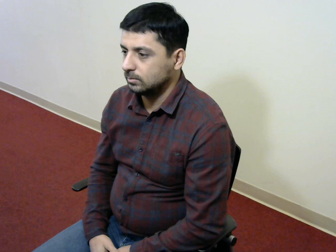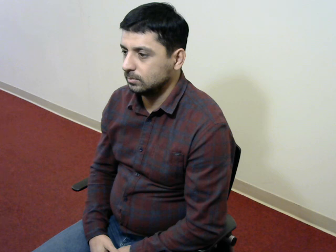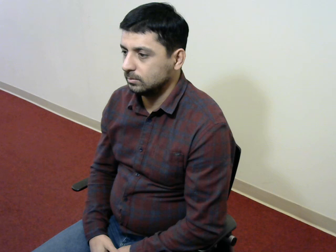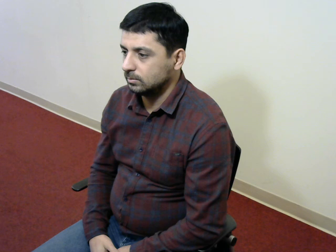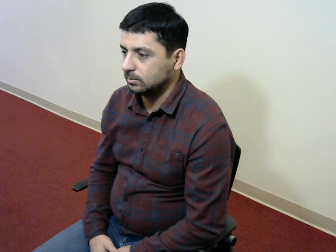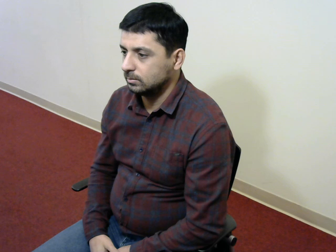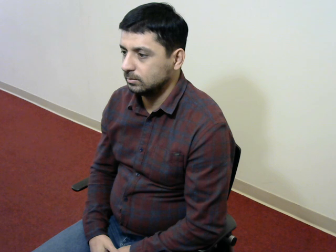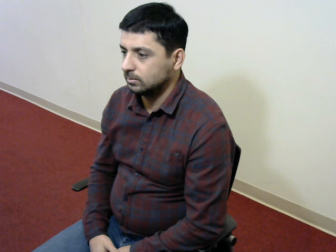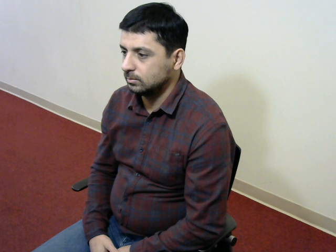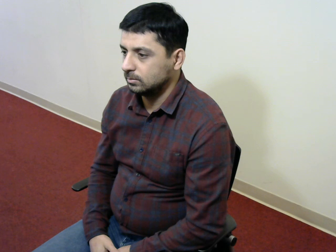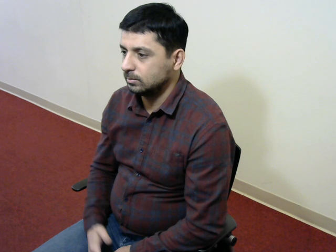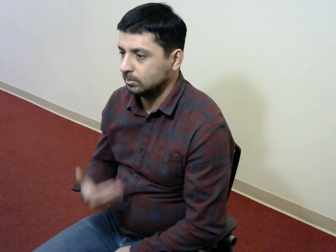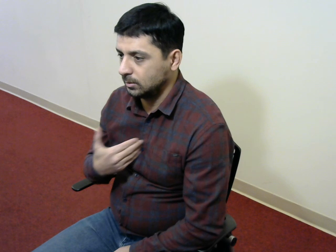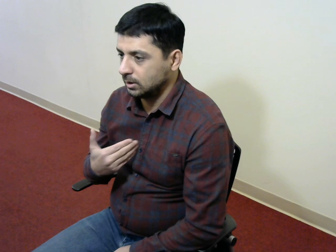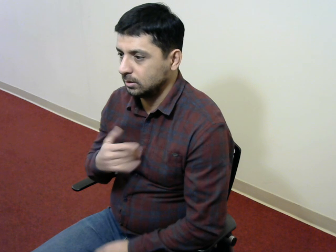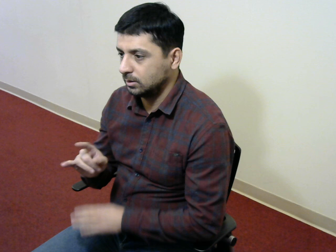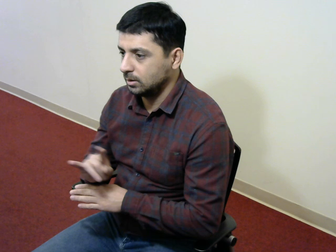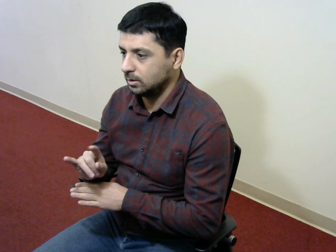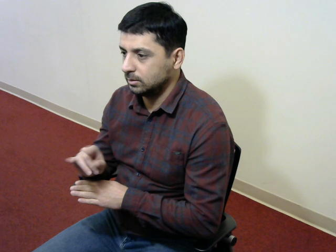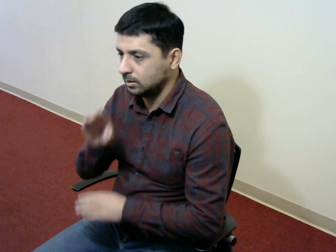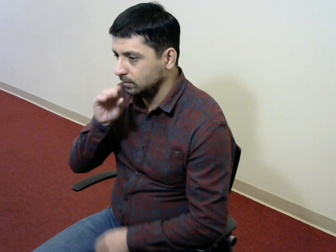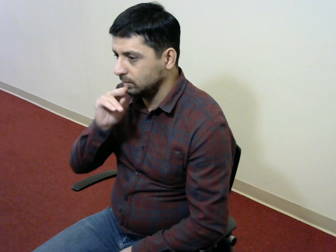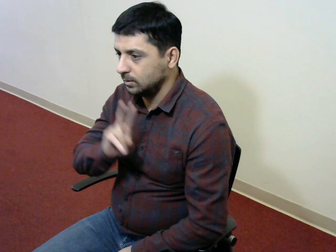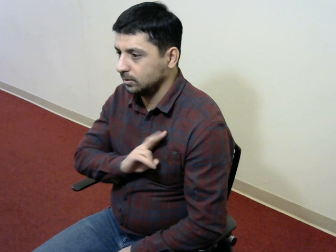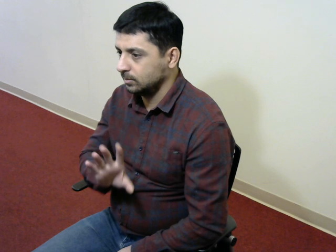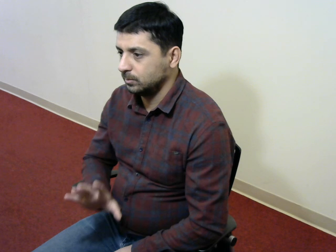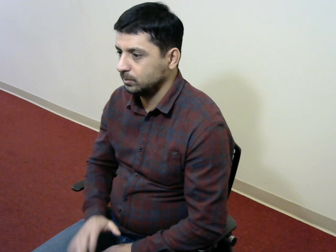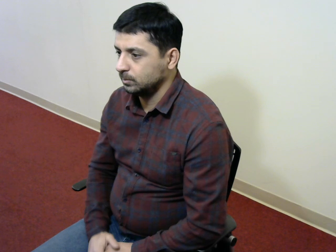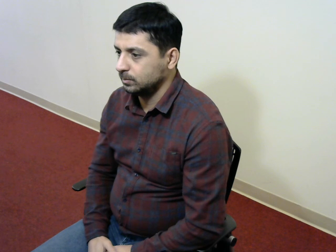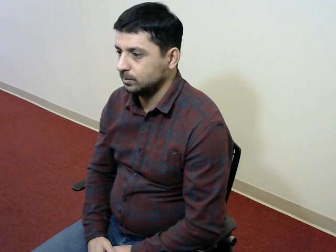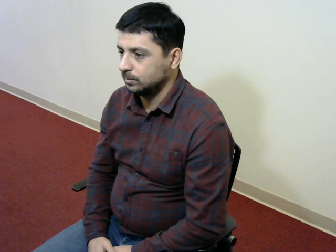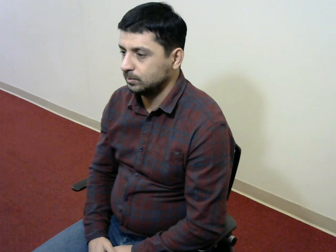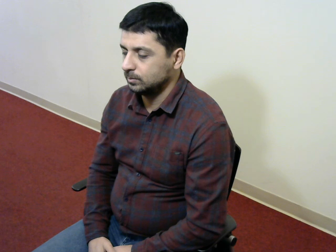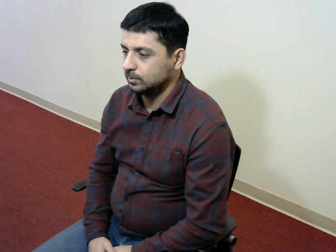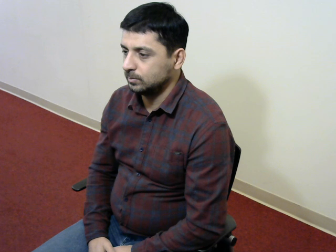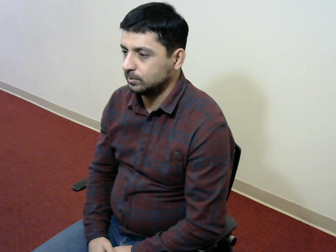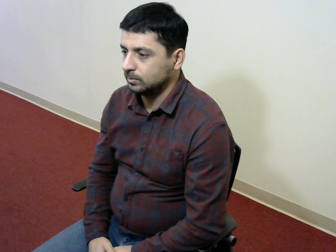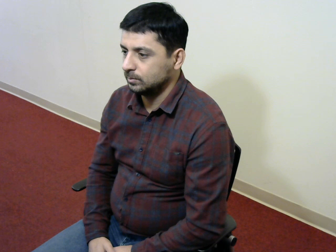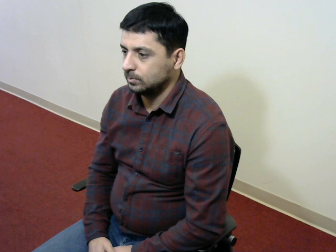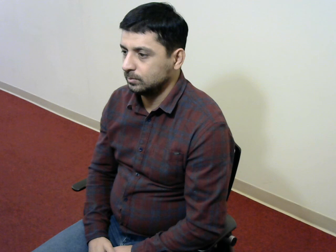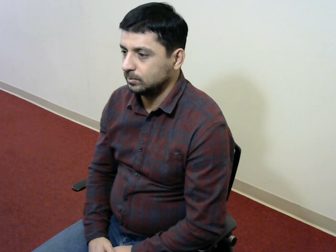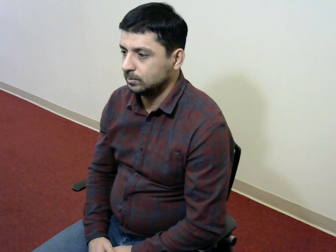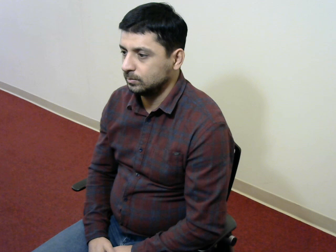Mən yalan danışmağı sevmirəm